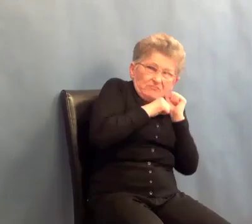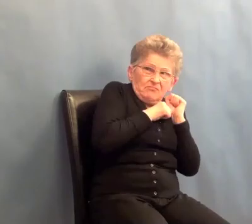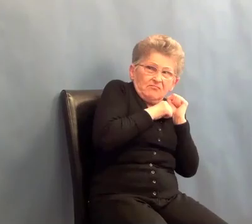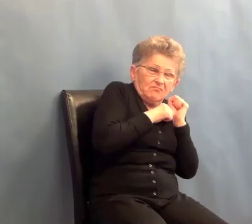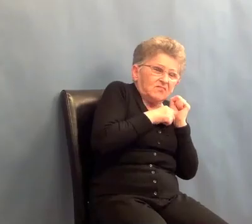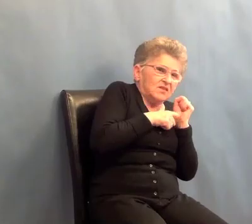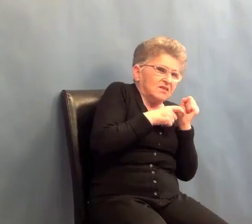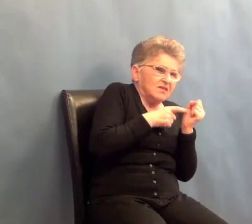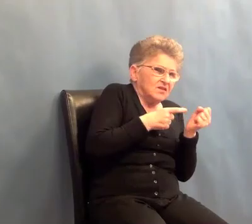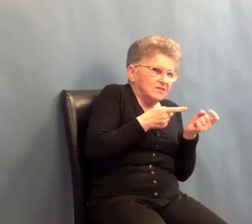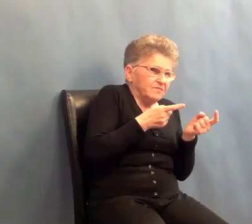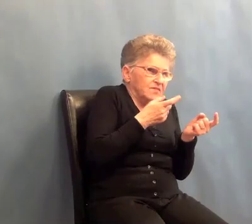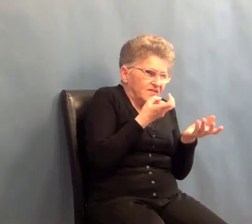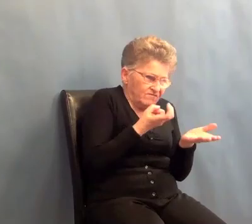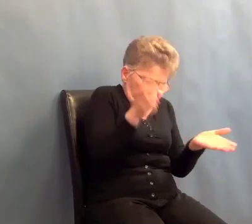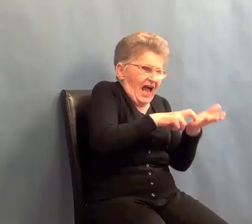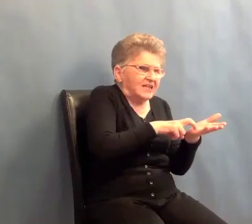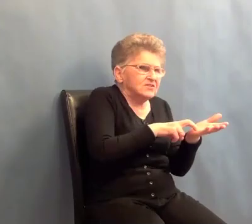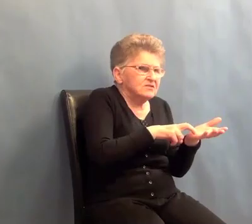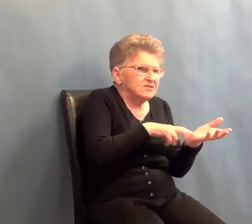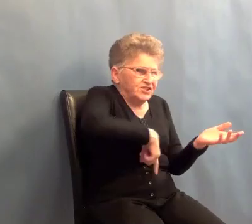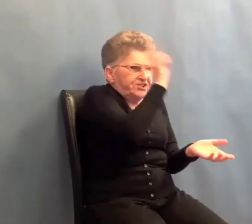Przestraszył się i wstał.